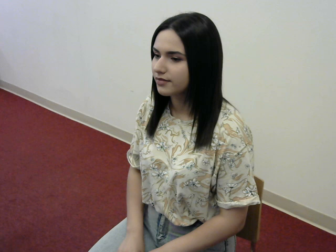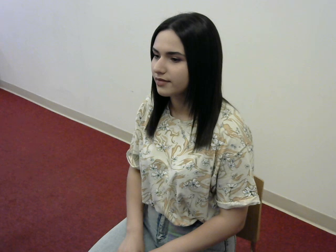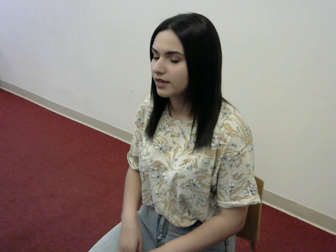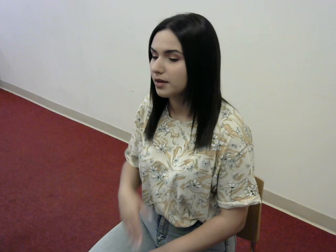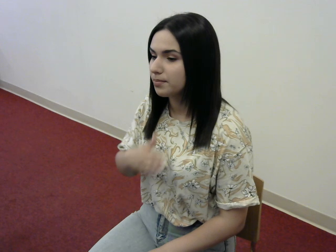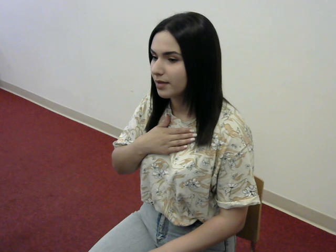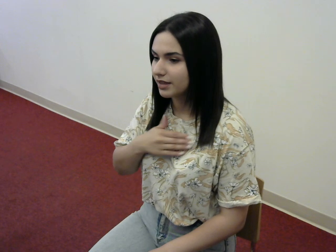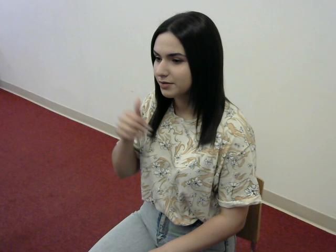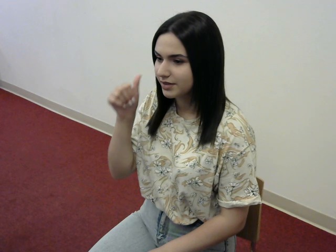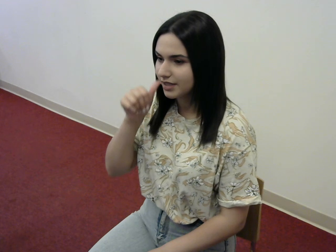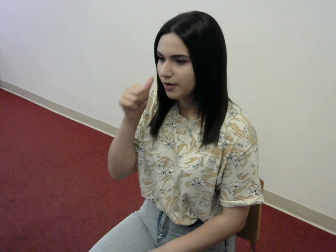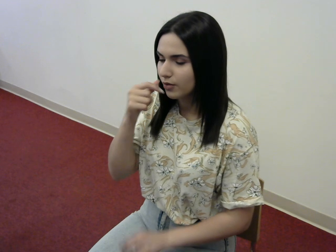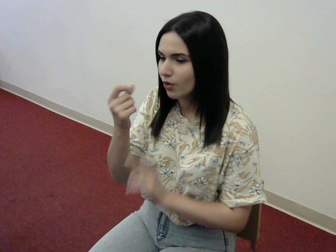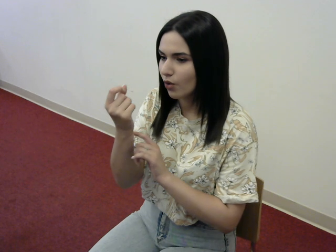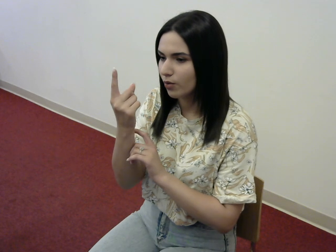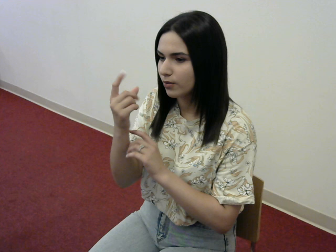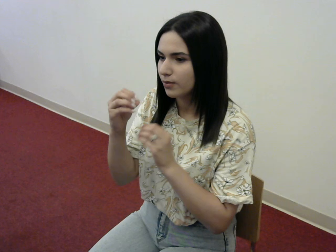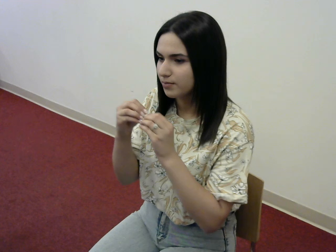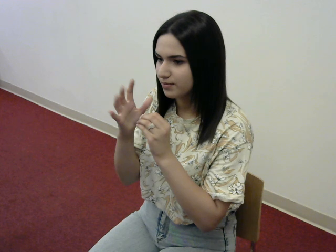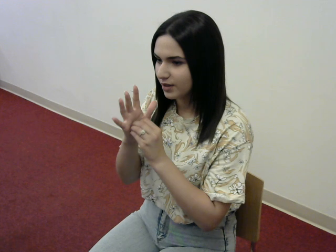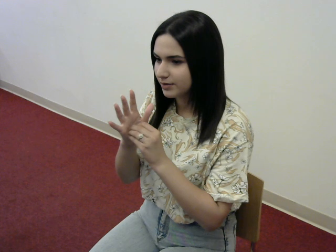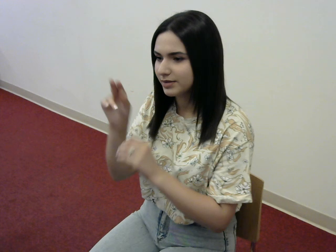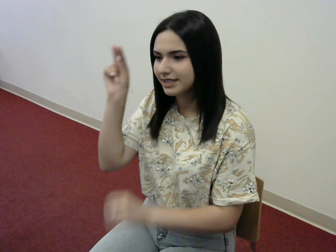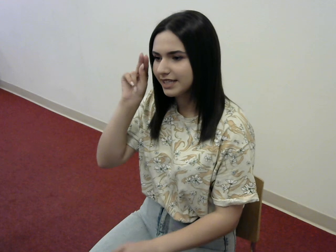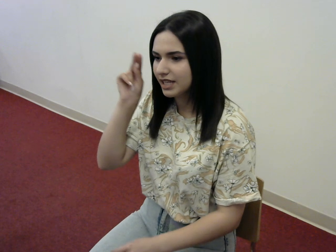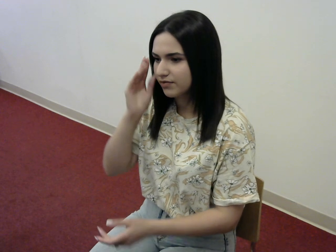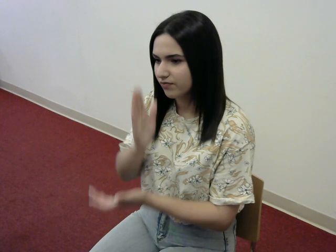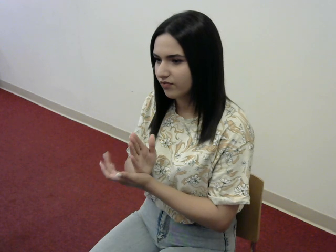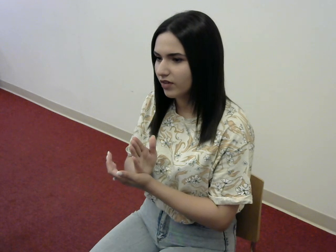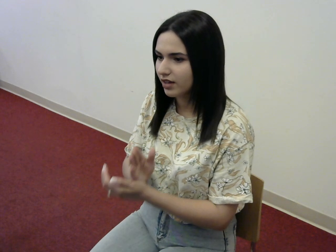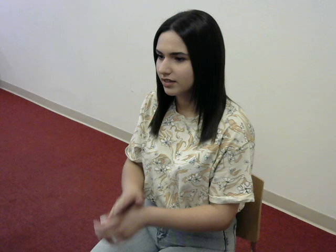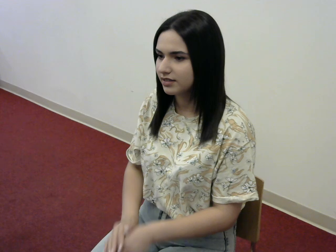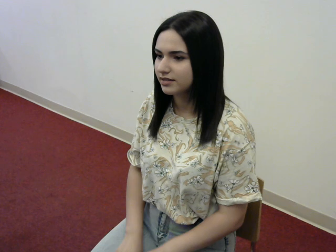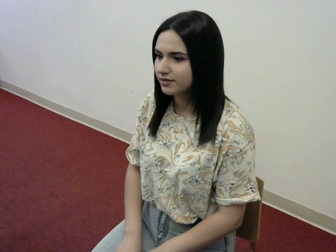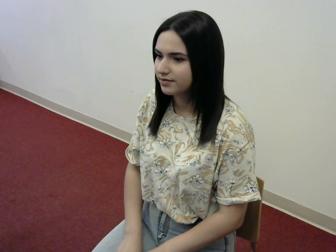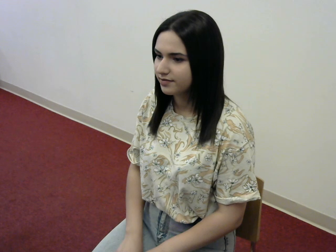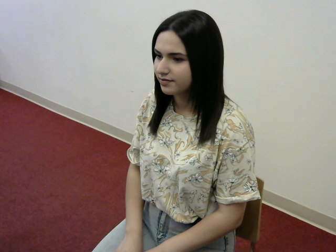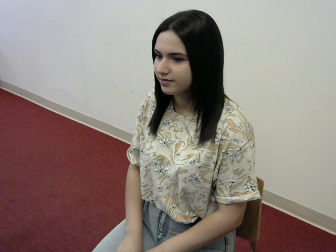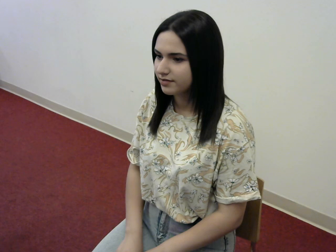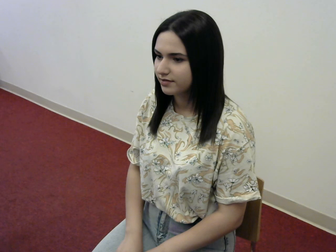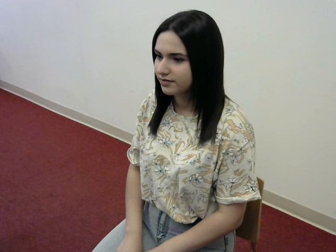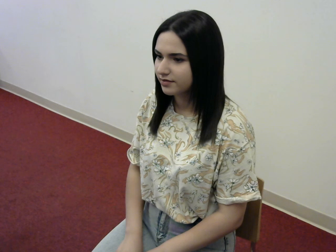Mənim sabah 11:15-də dərsim var